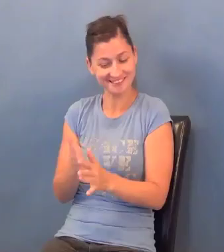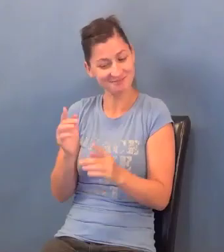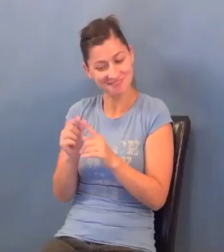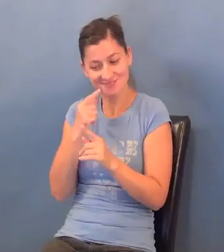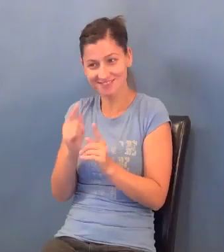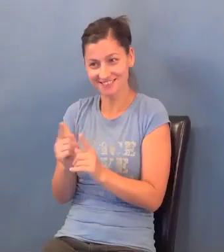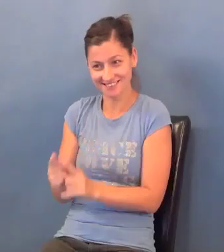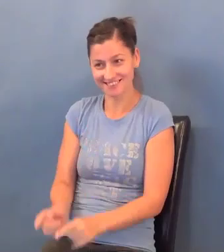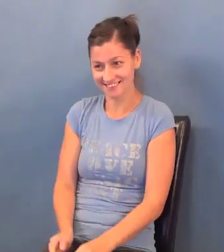Pasuje tak samo.